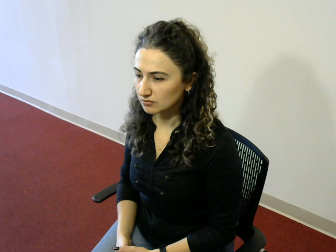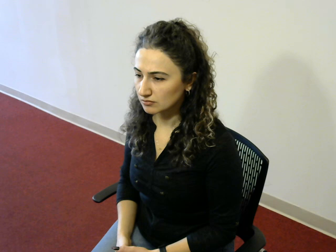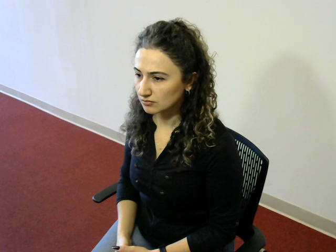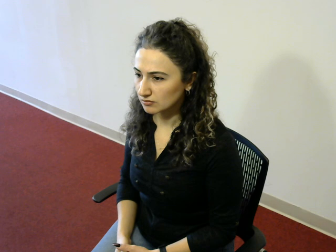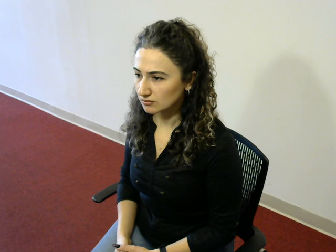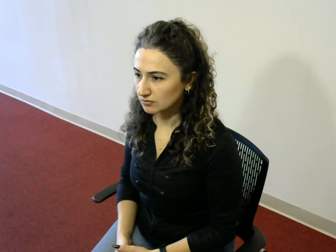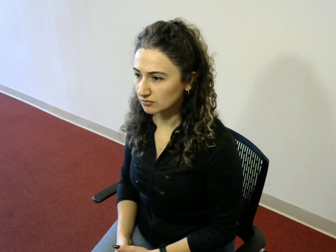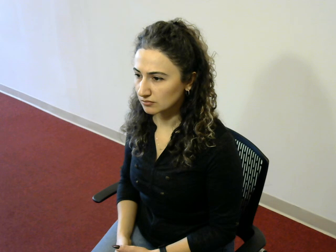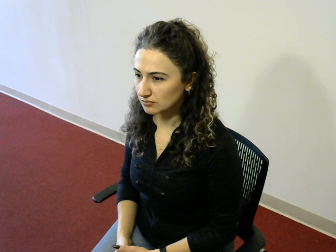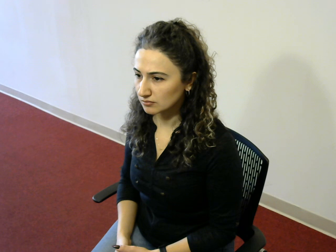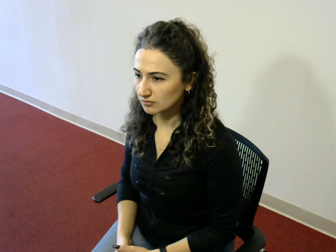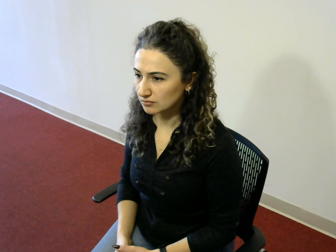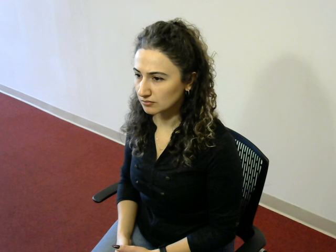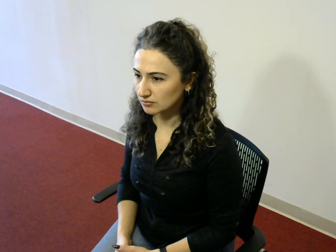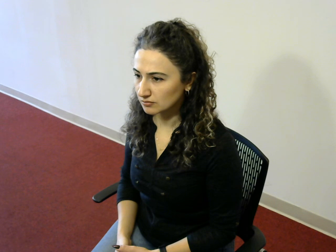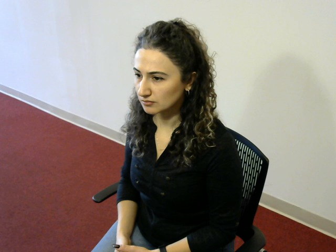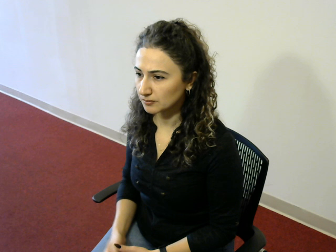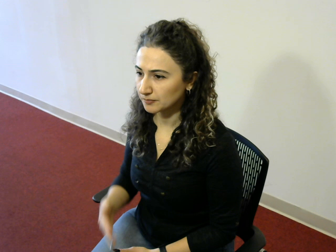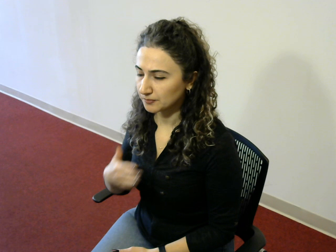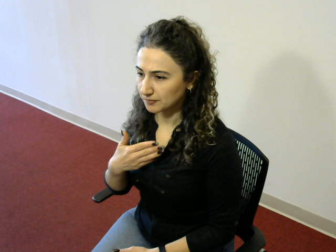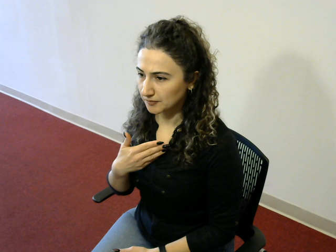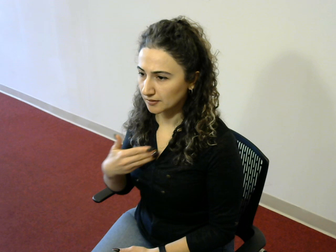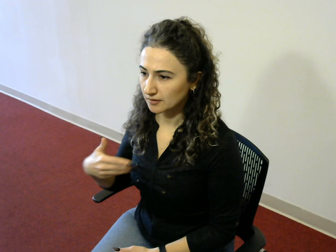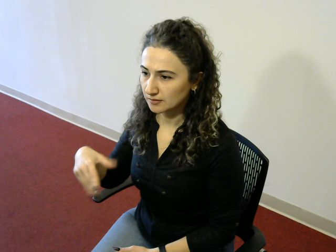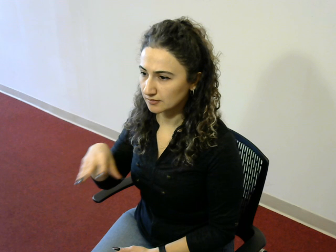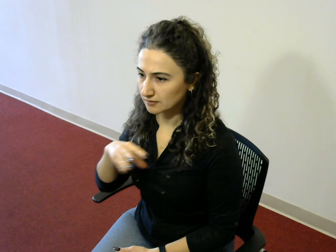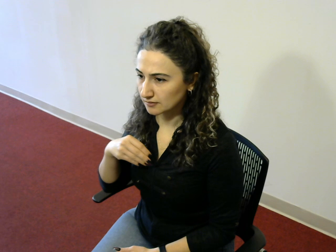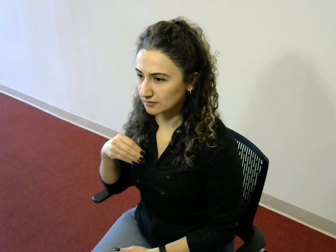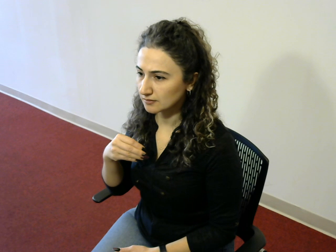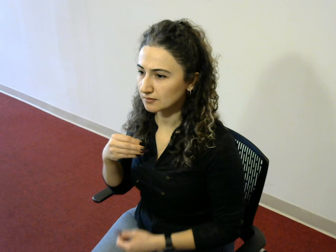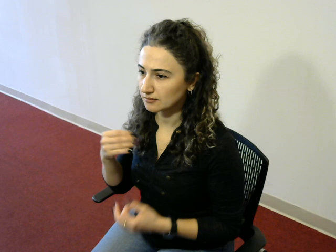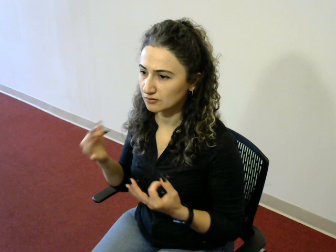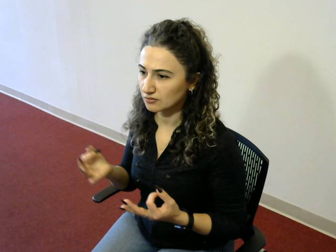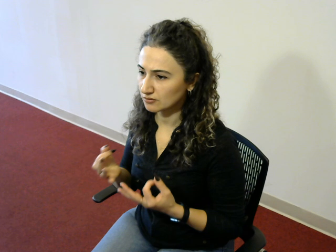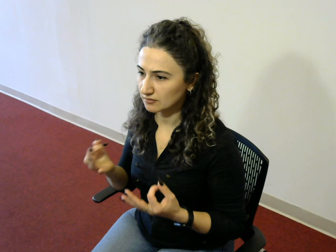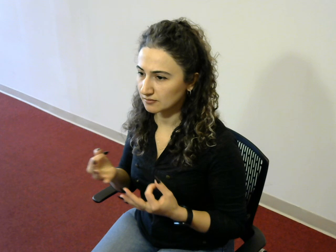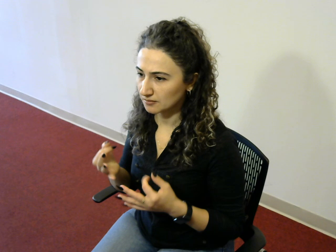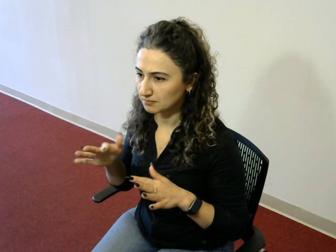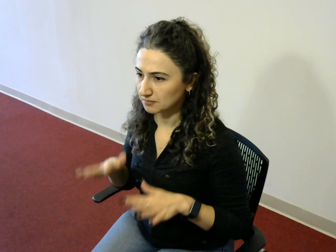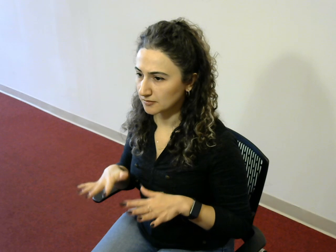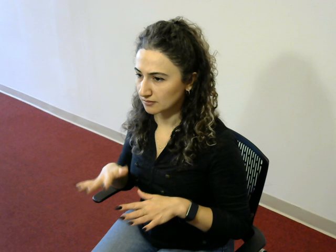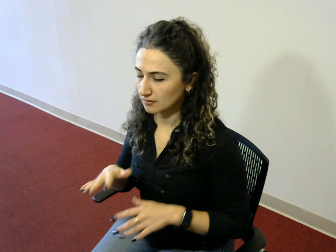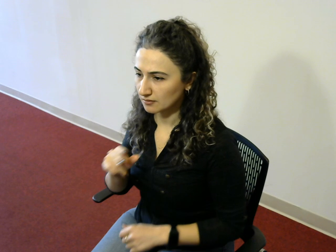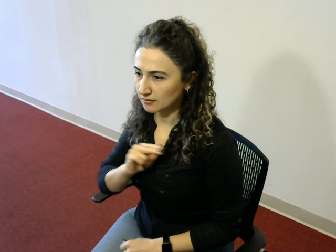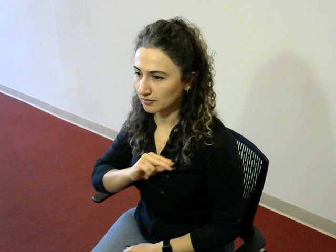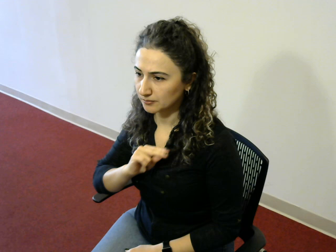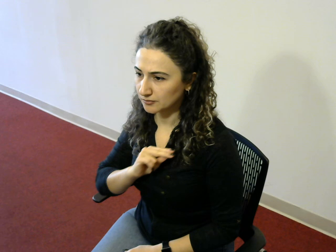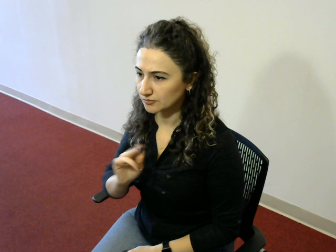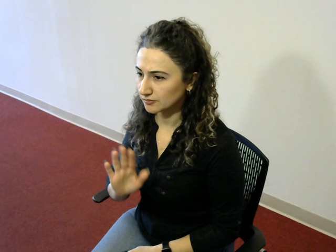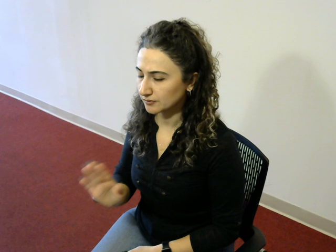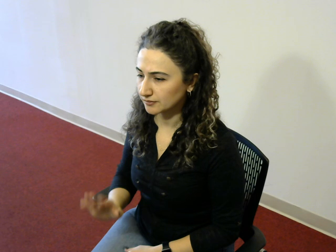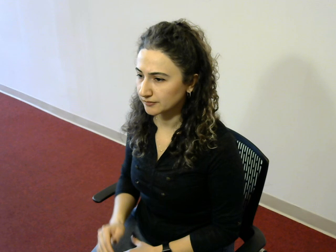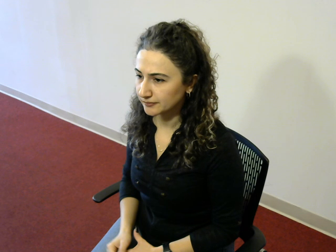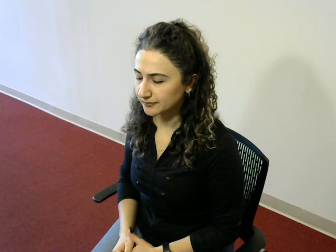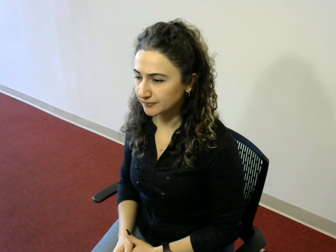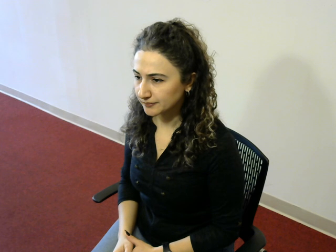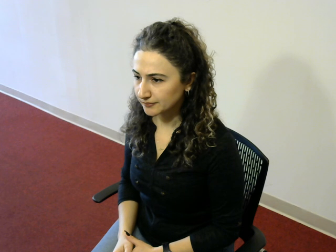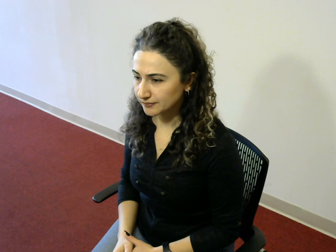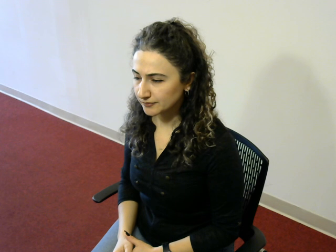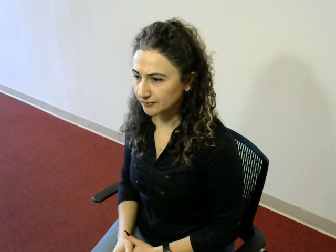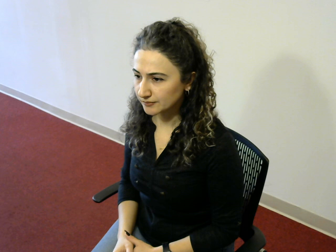Biz heç yerdə işləmirik